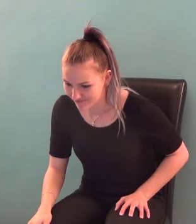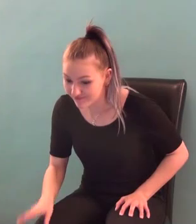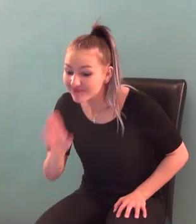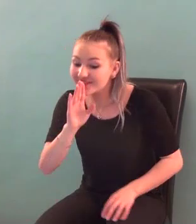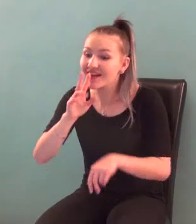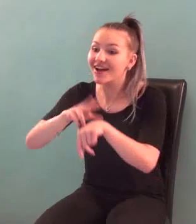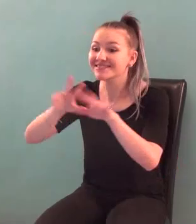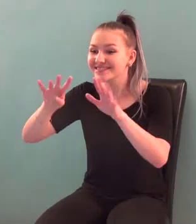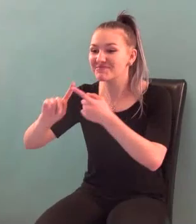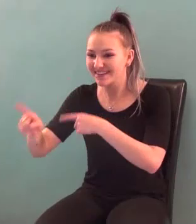Chyba o godzinie ósmej-dziewiątej, po...